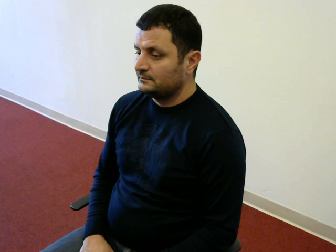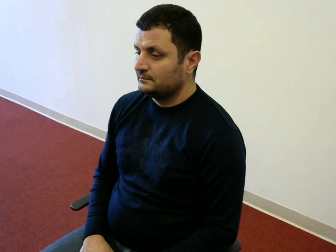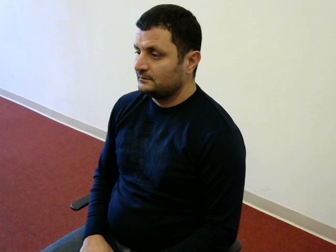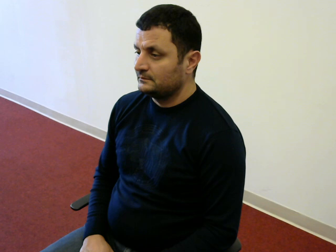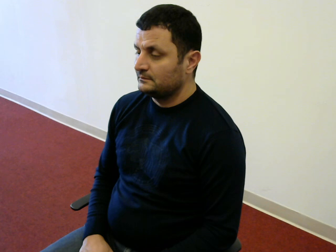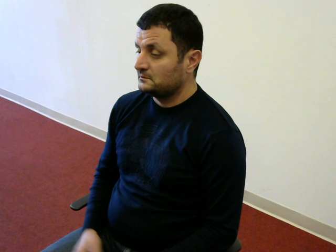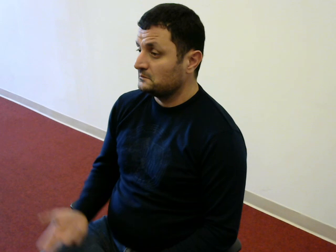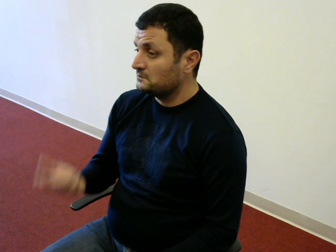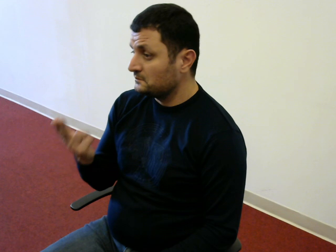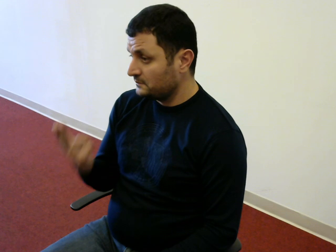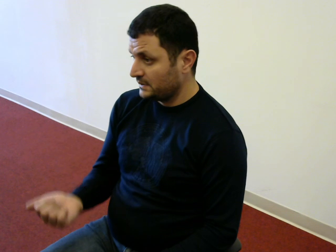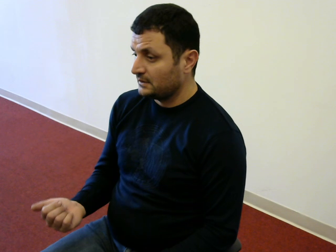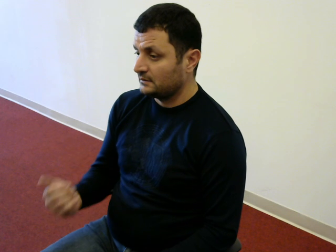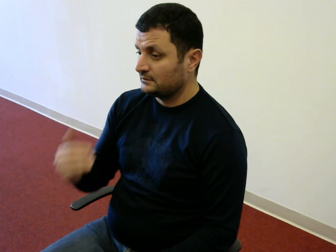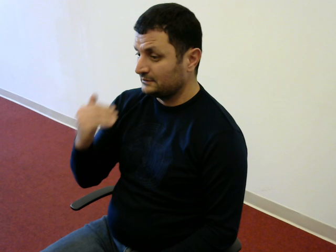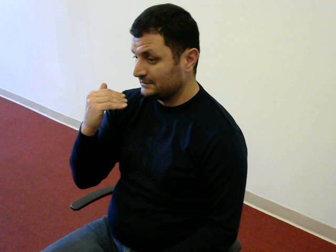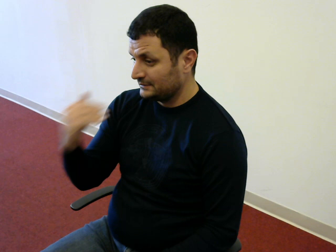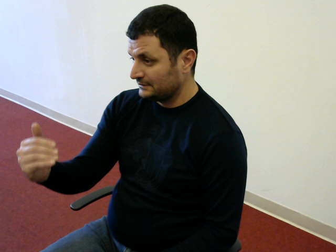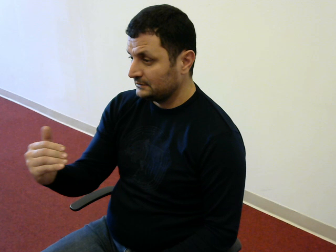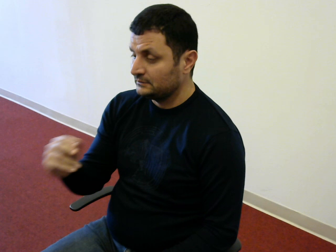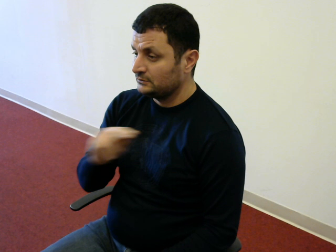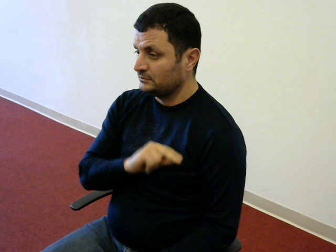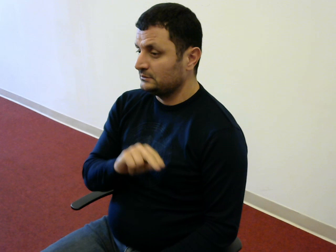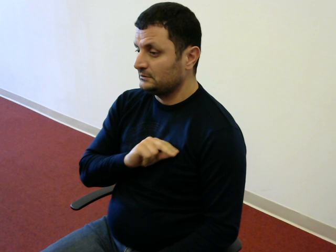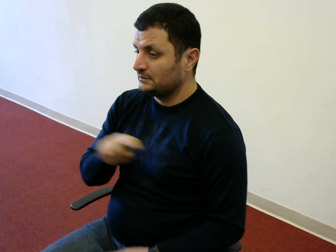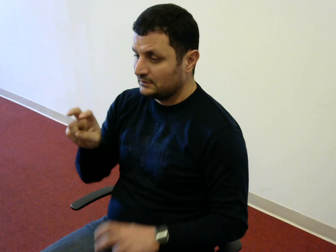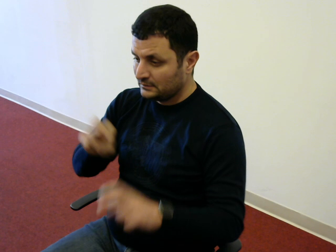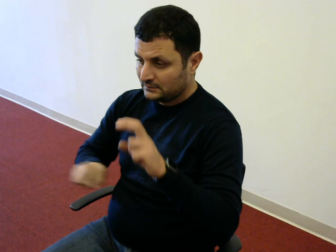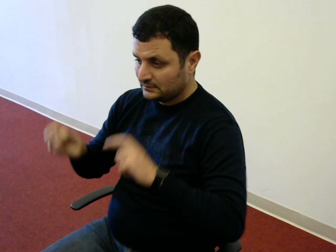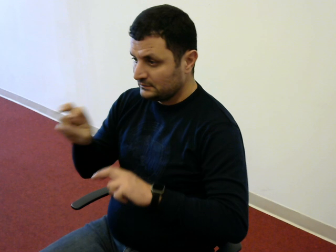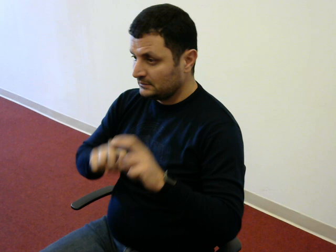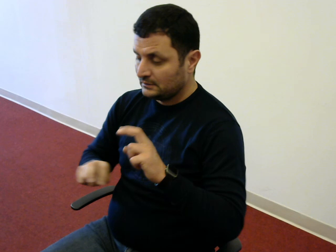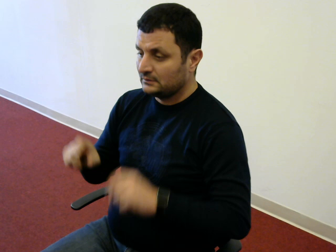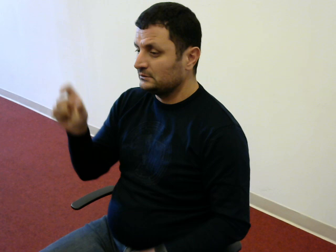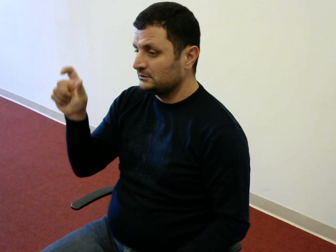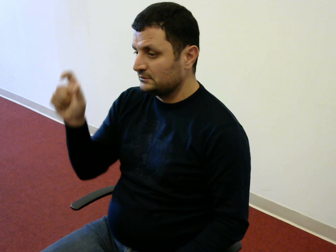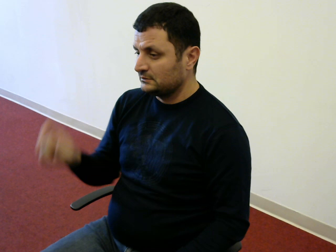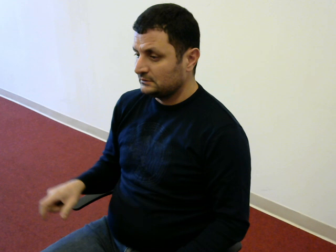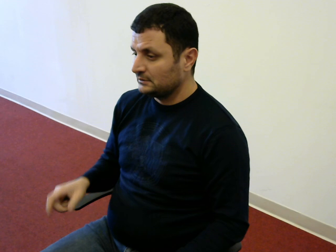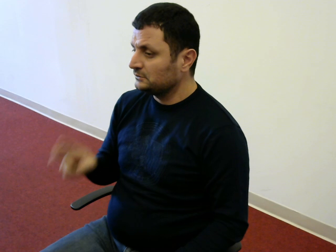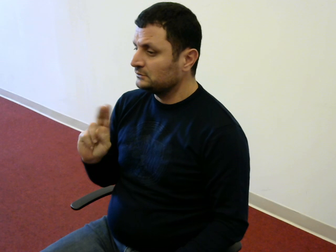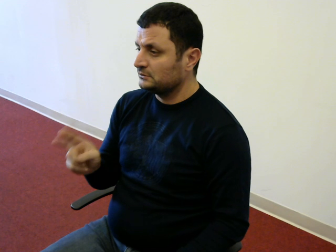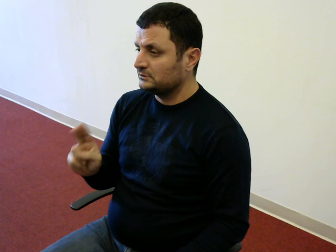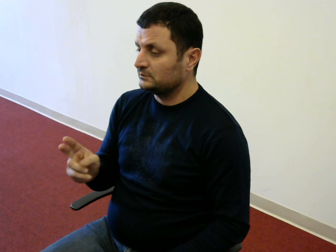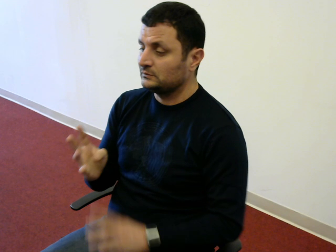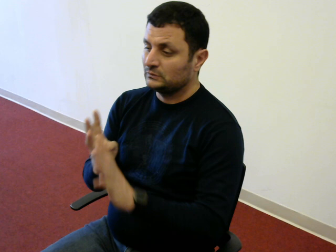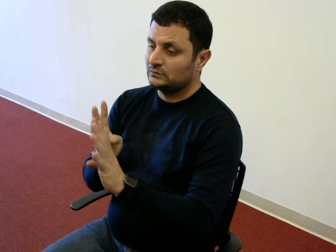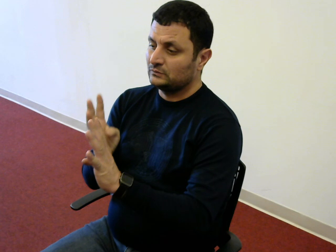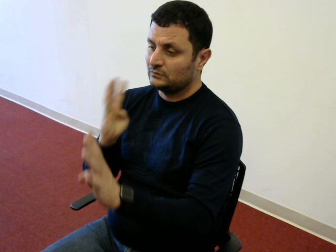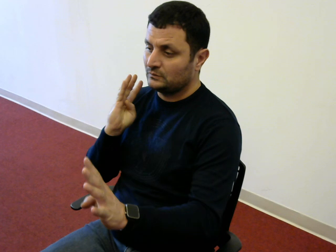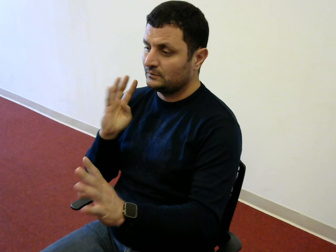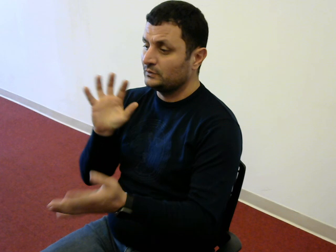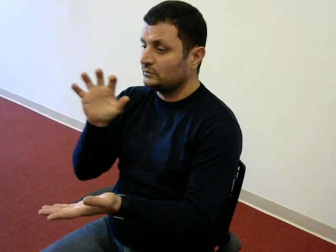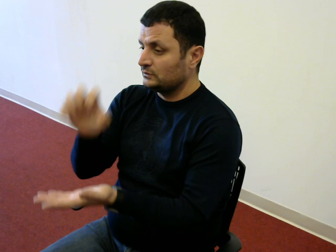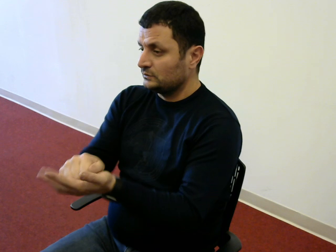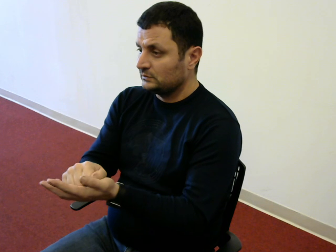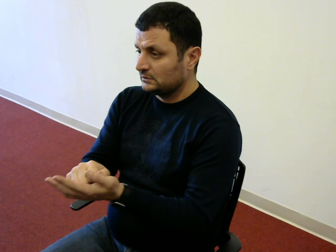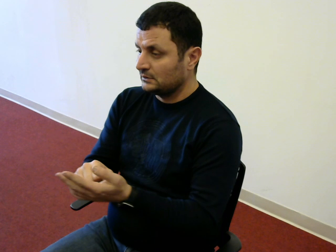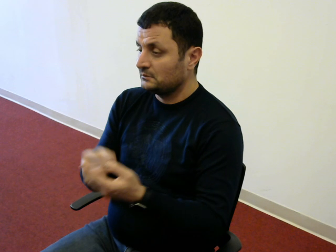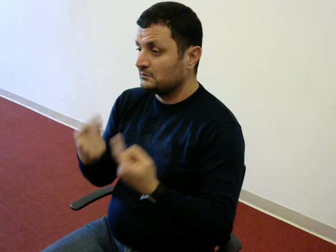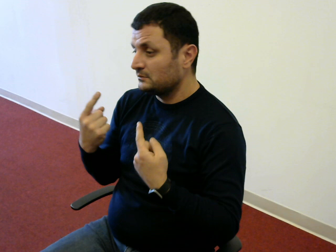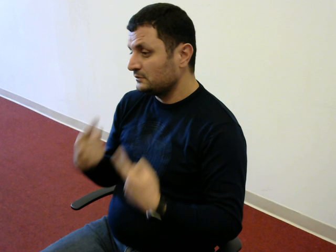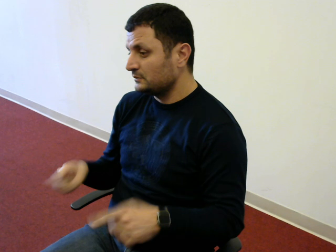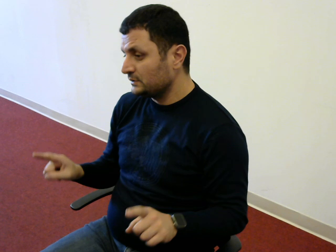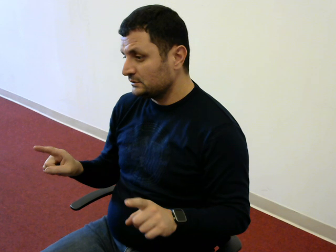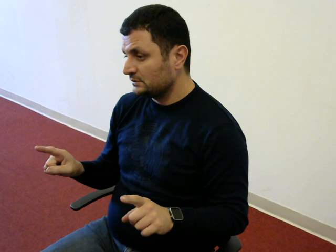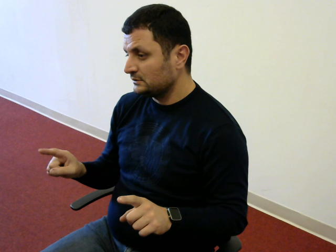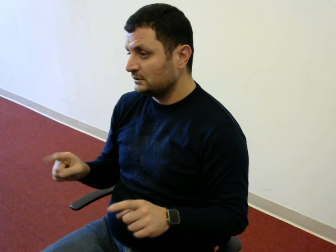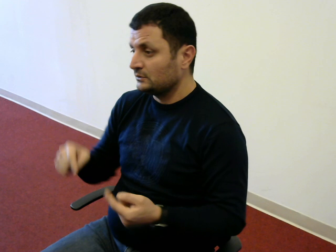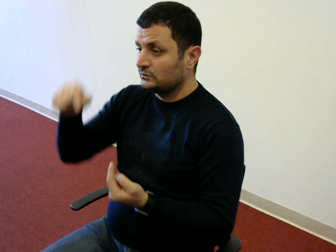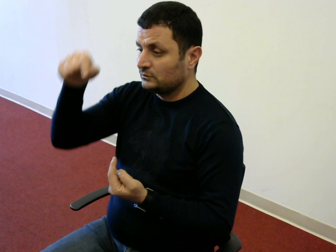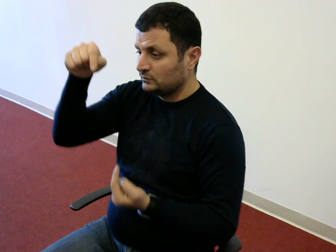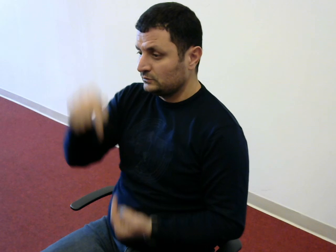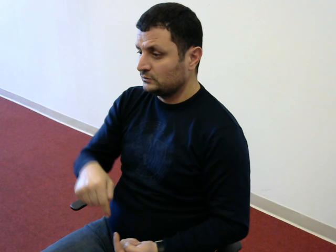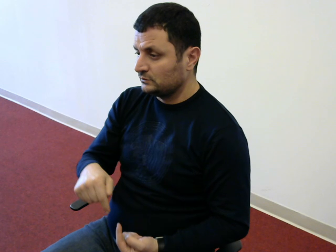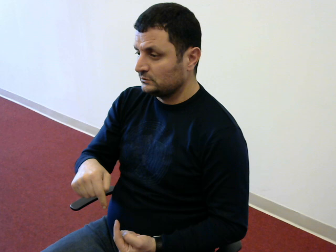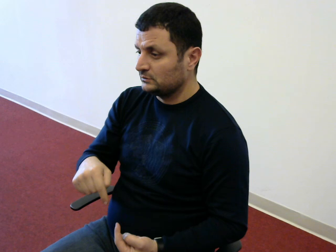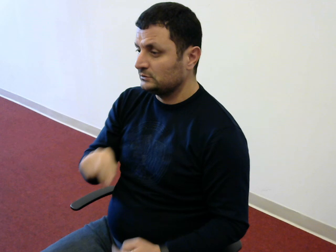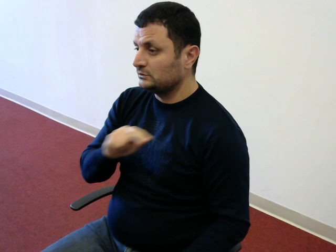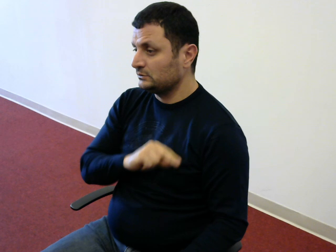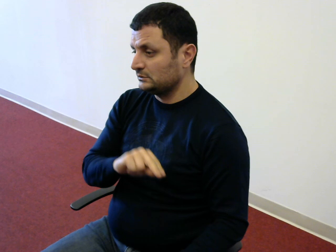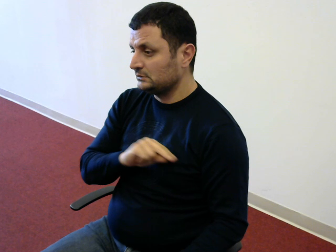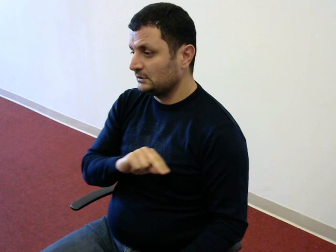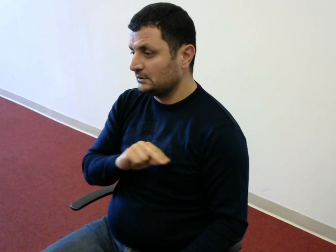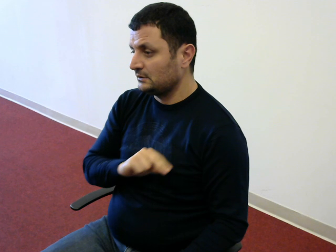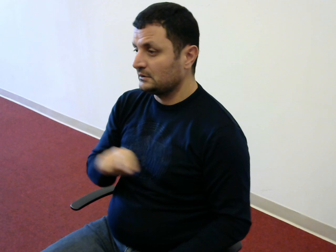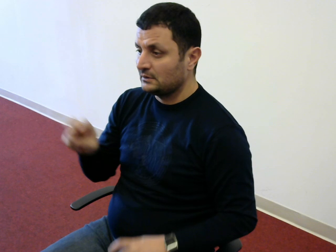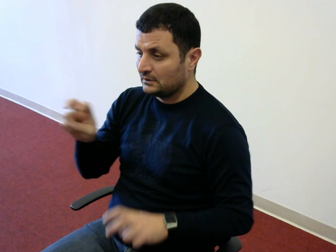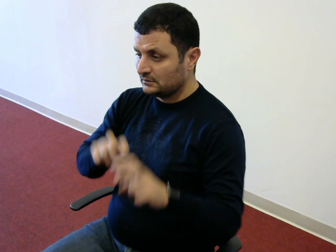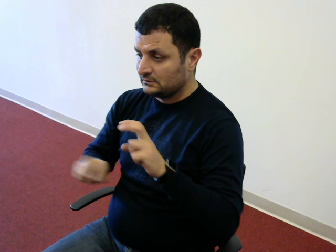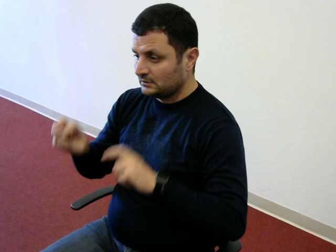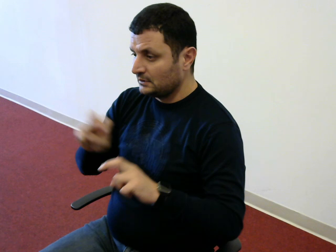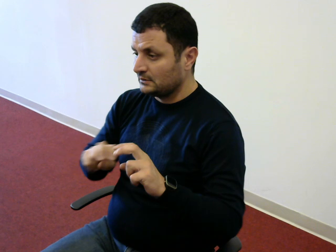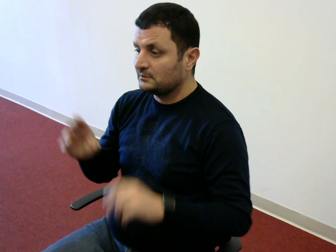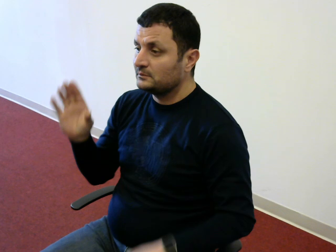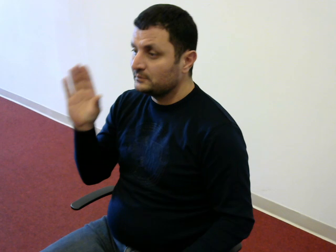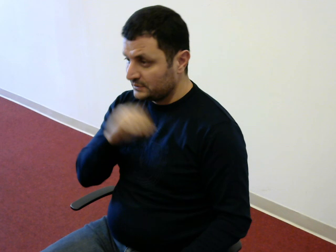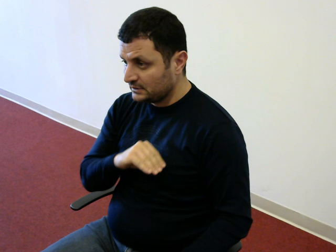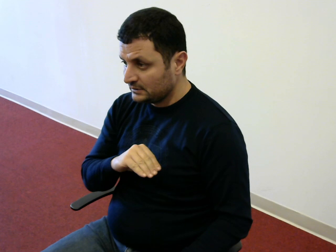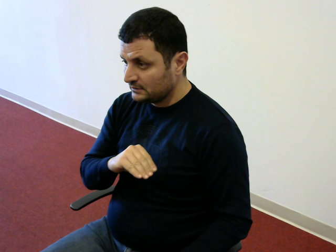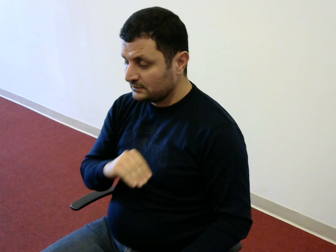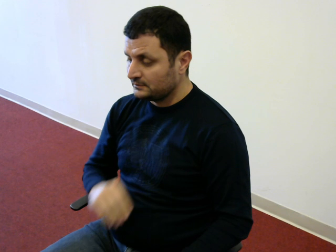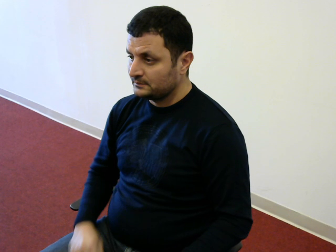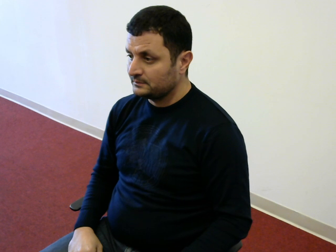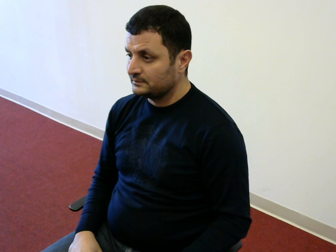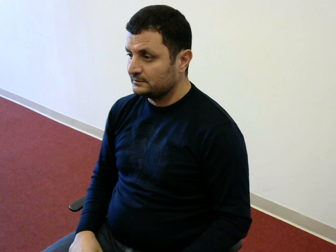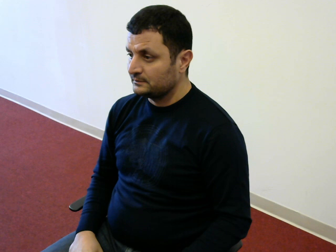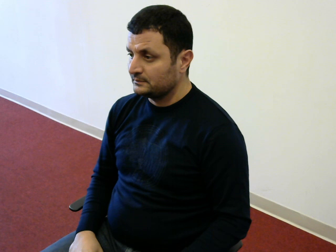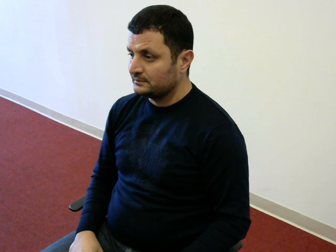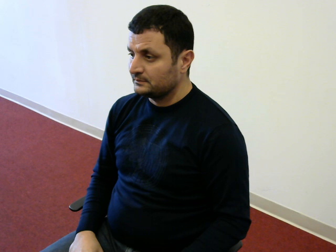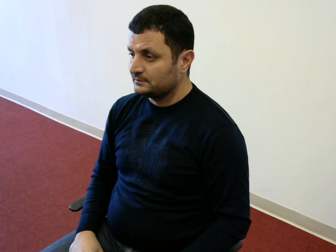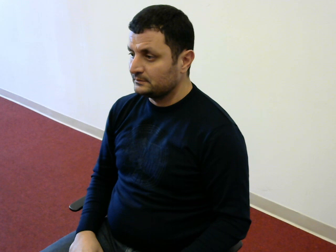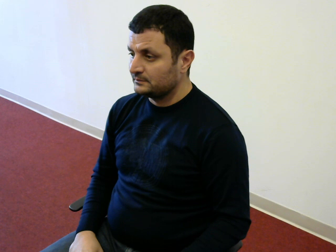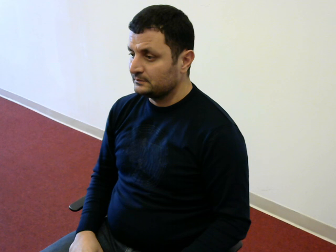Bəli, siz İş axtaran şəxs kimi növbə tutub başqa uyğun işlər axtara bilərsiniz